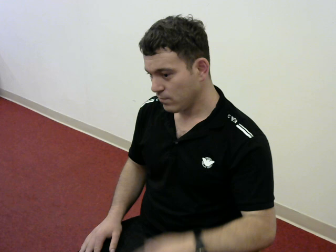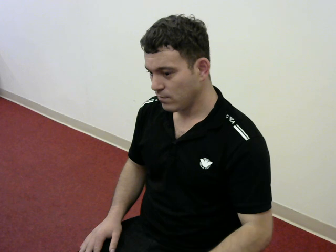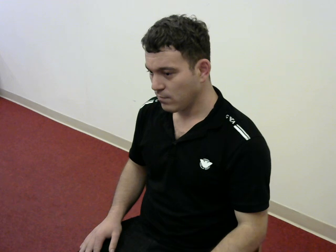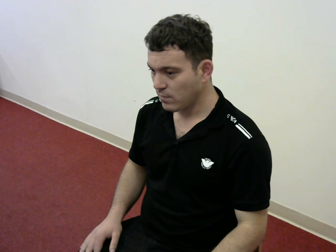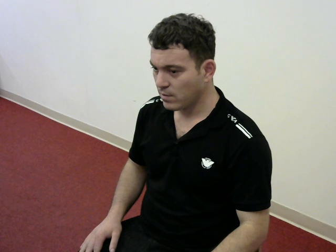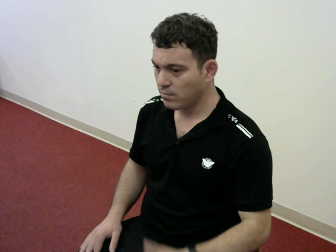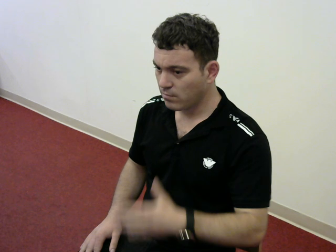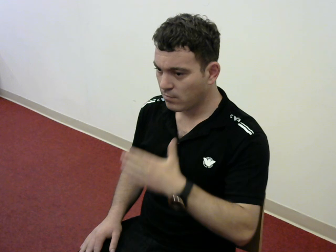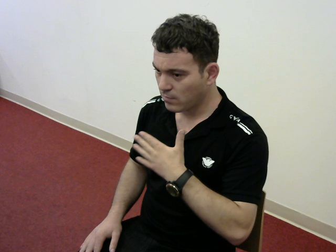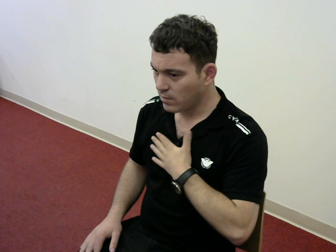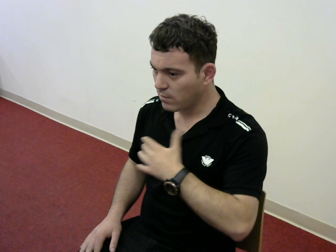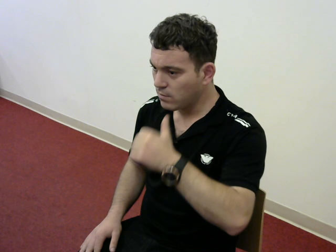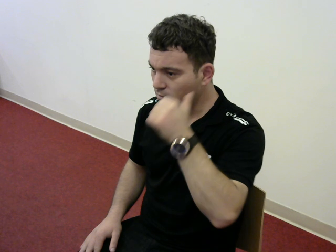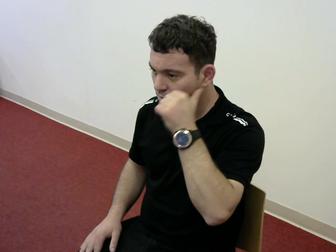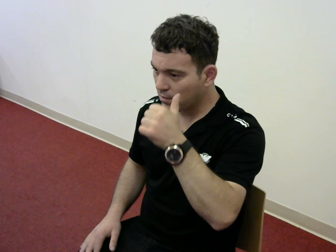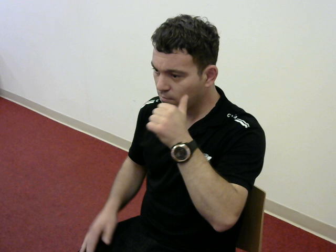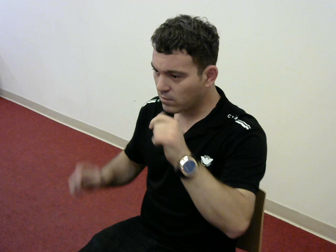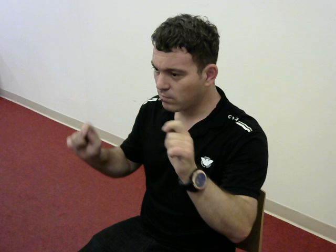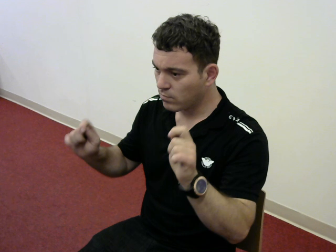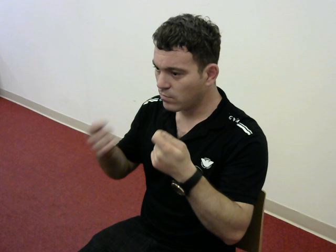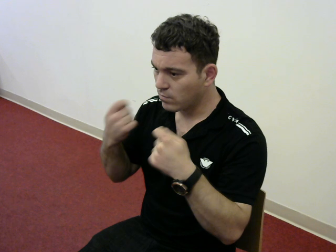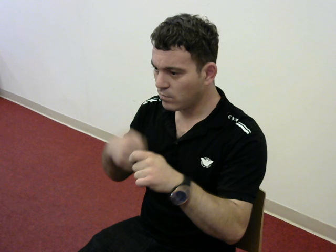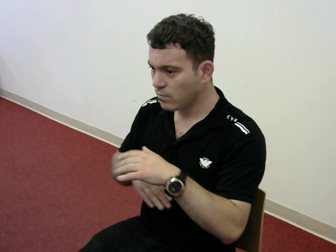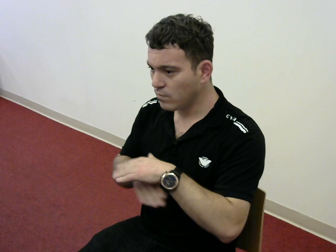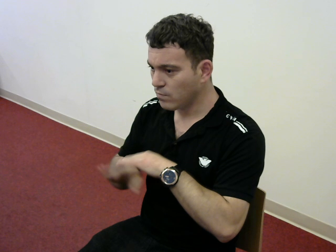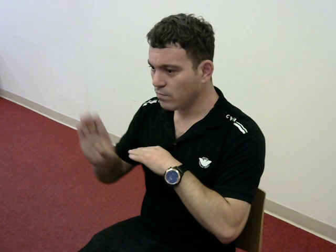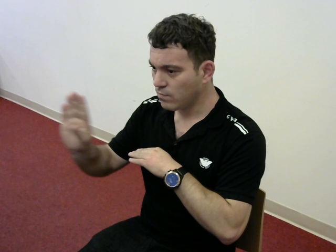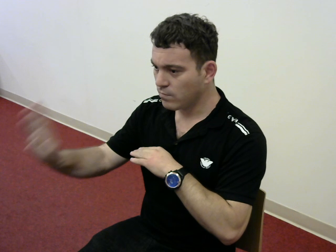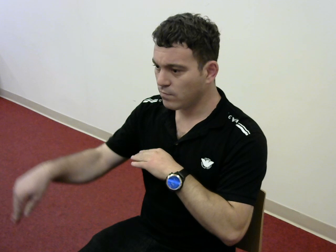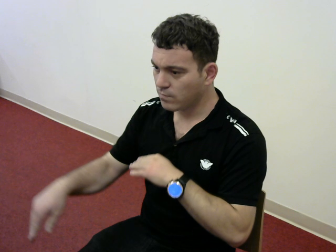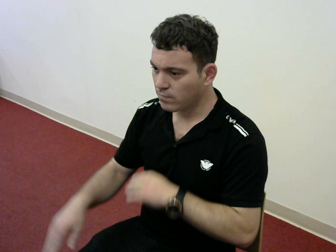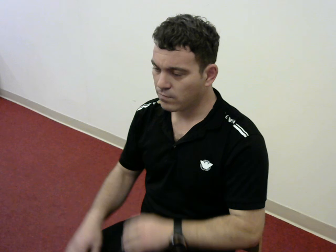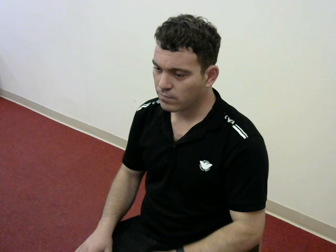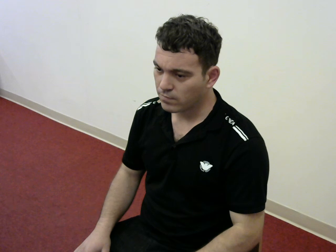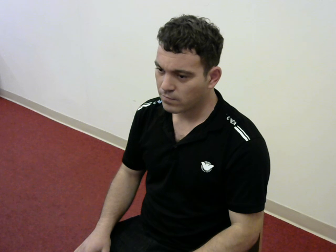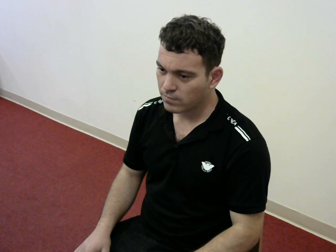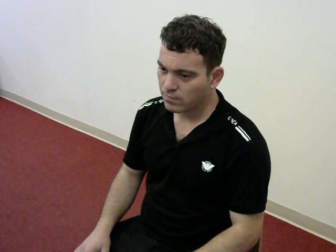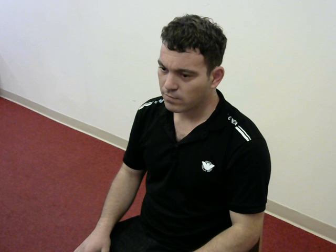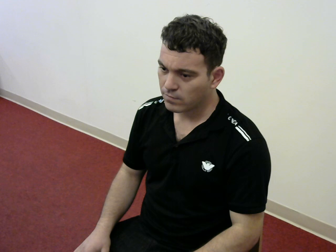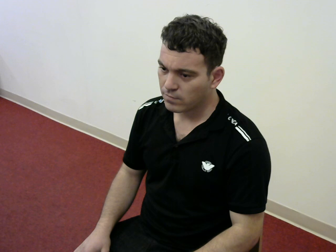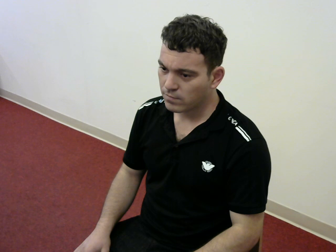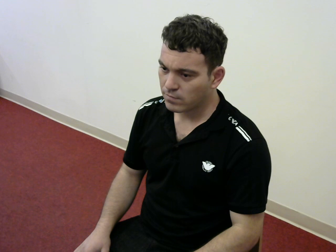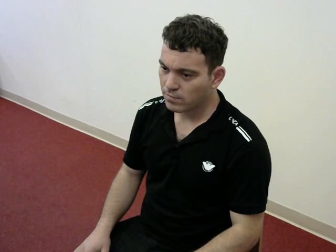Mən sabah toya gedirəm